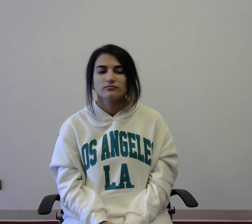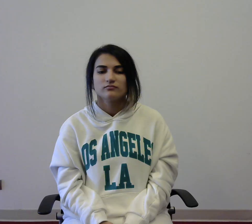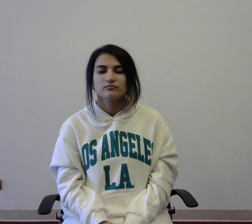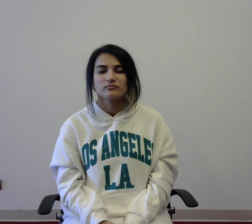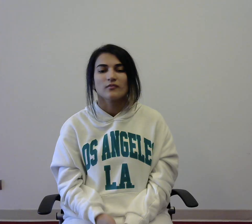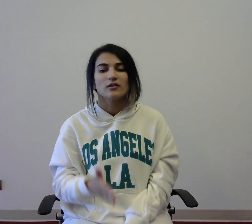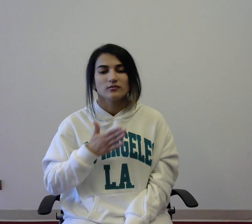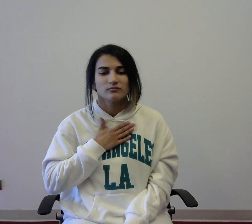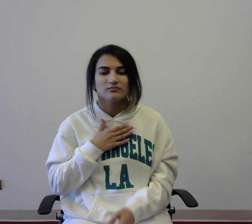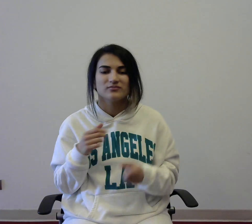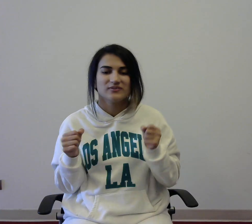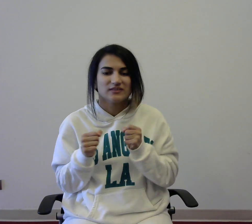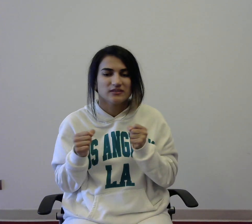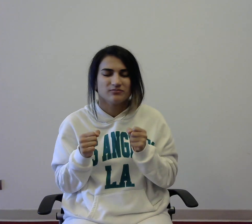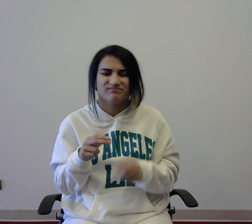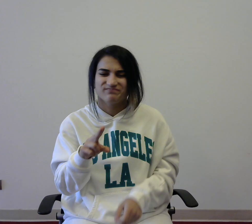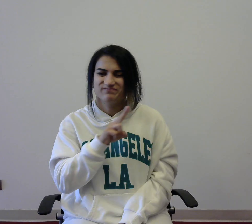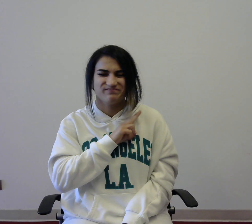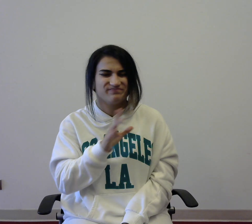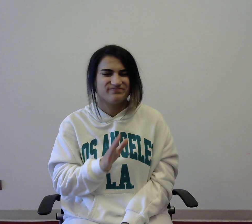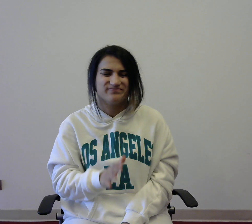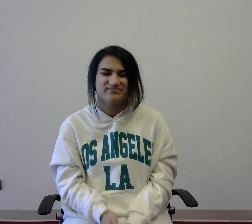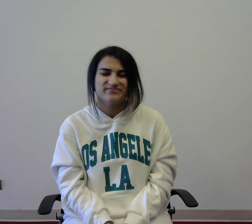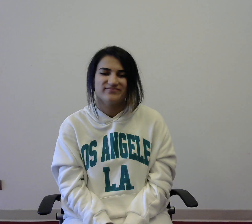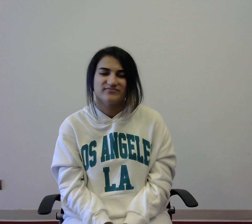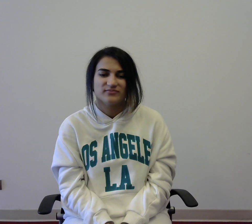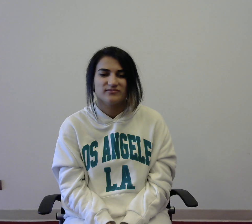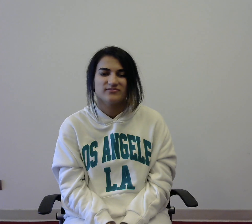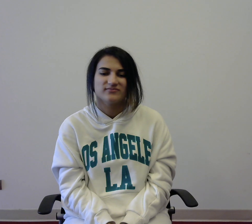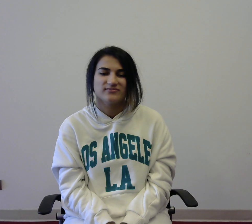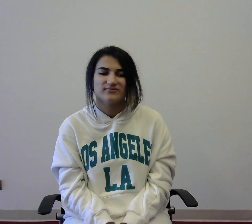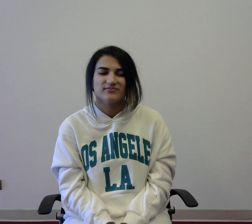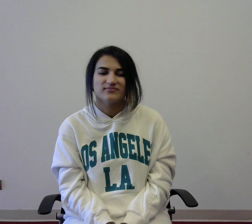Mən qışı sevmirəm